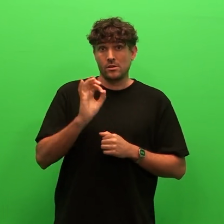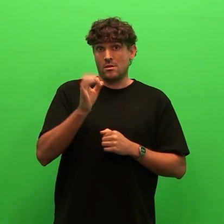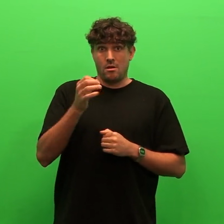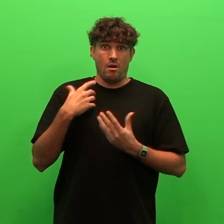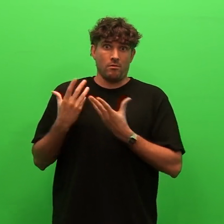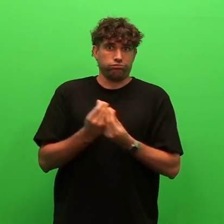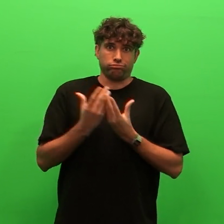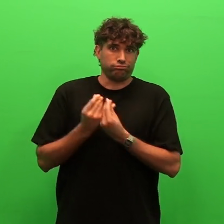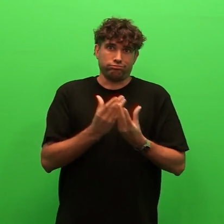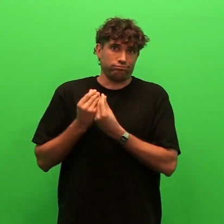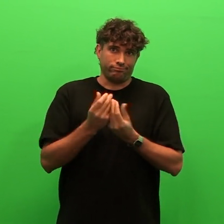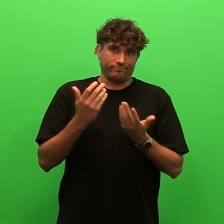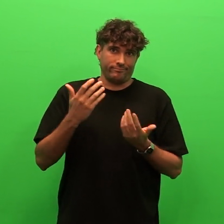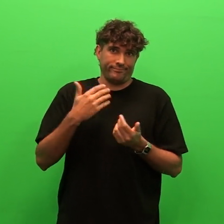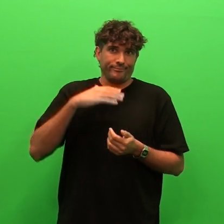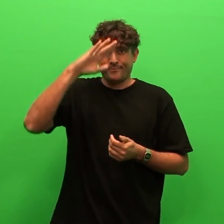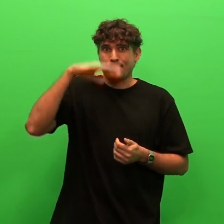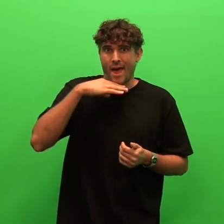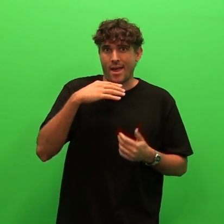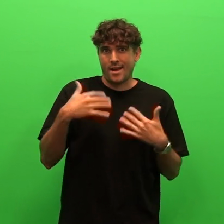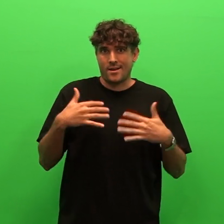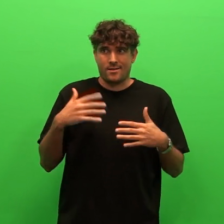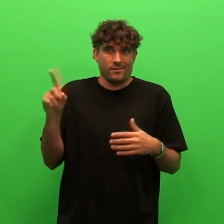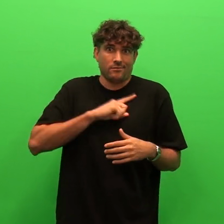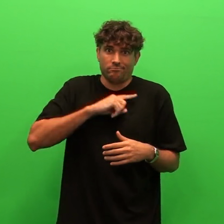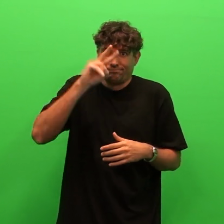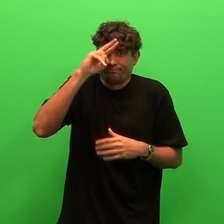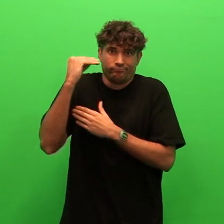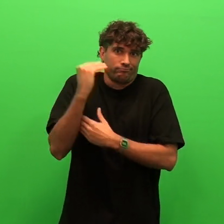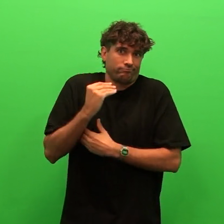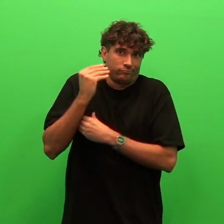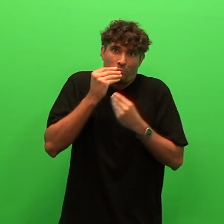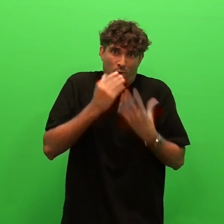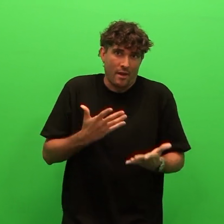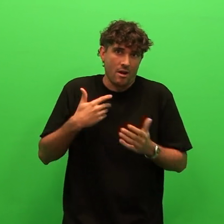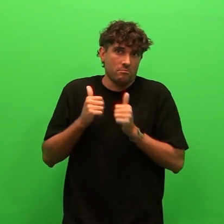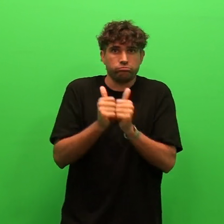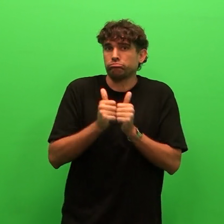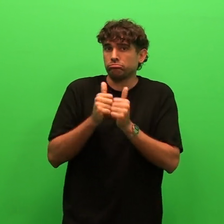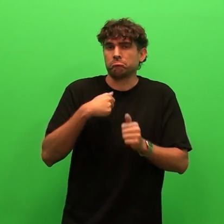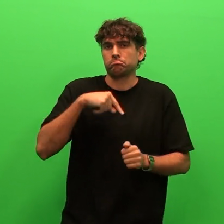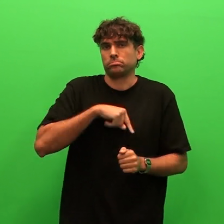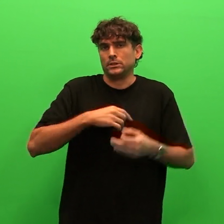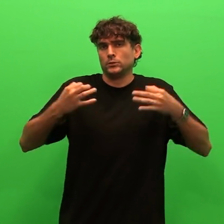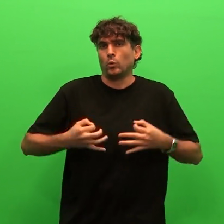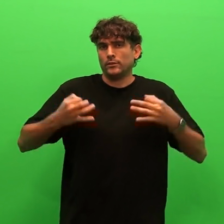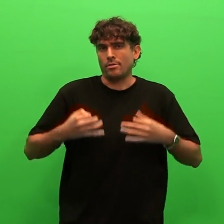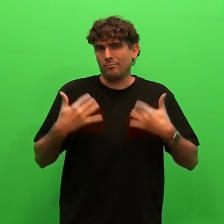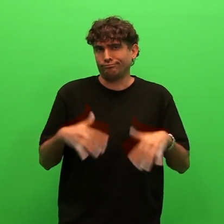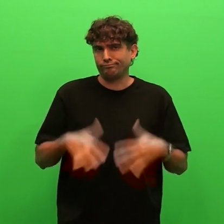Sí, sempre m'acompanya el meu pare, es preocupa molt per mi i em cuida molt. Si ell m'acompanya em sento més segura.